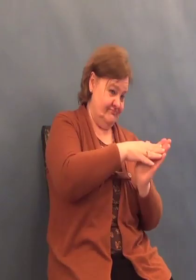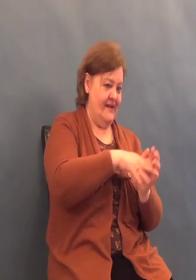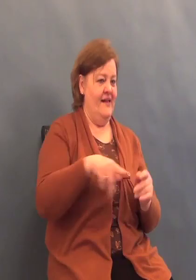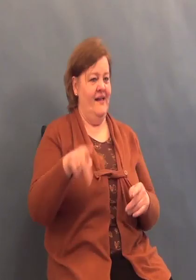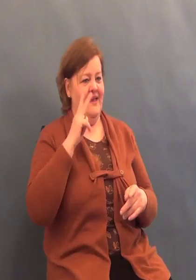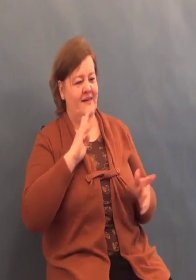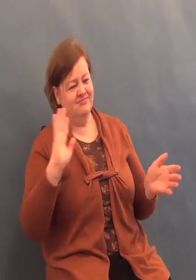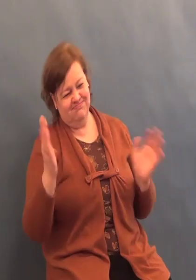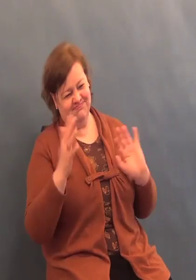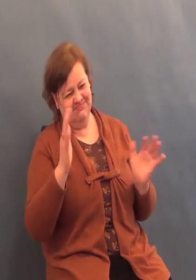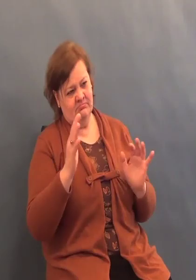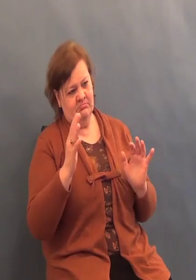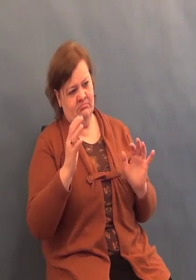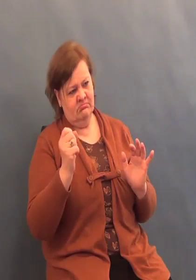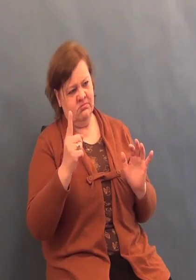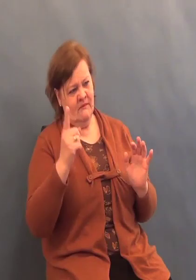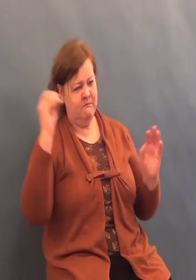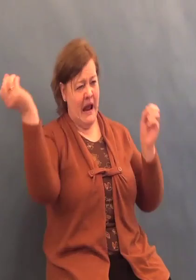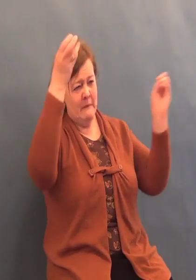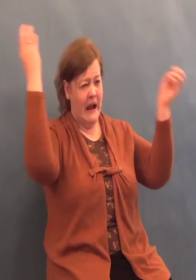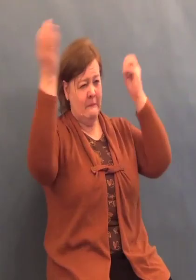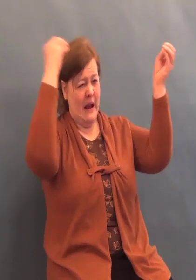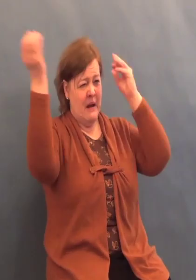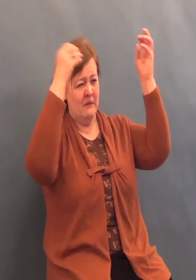Na dole głusi migają, nagle zdziwienie - alarm!